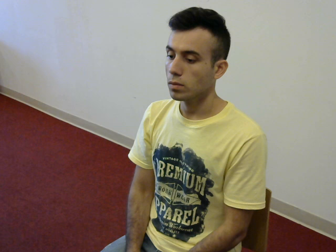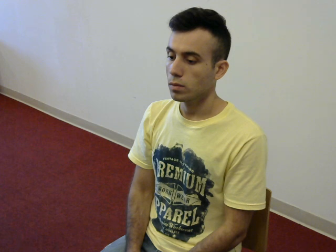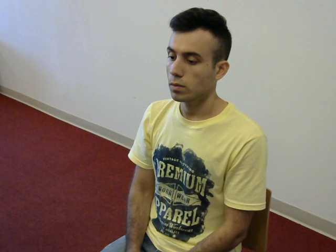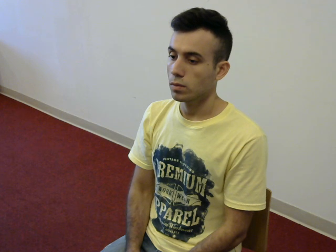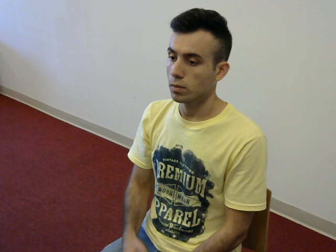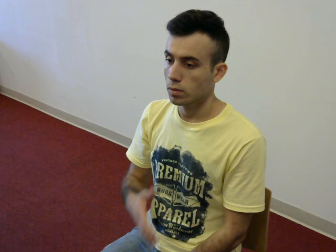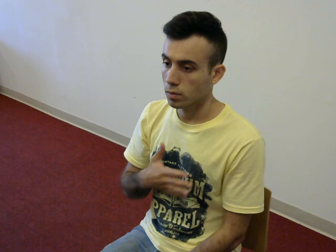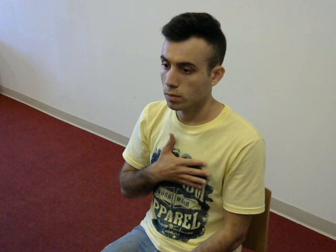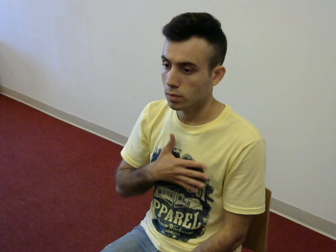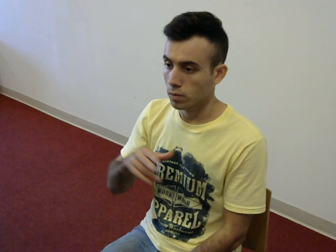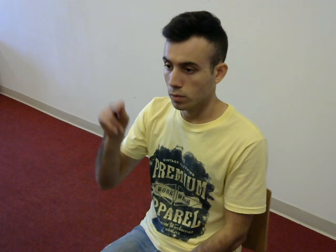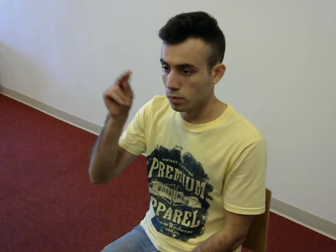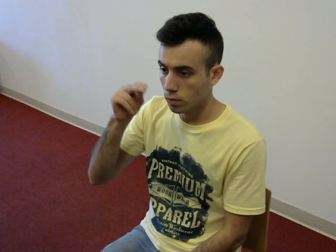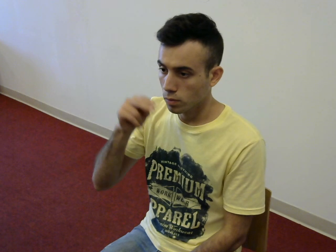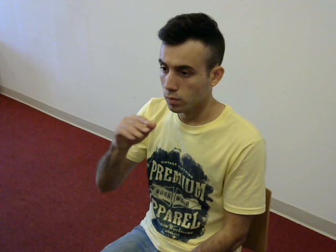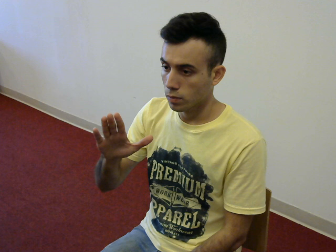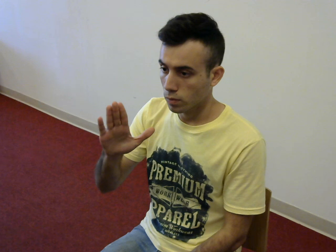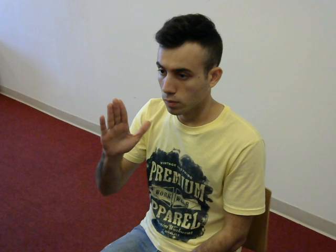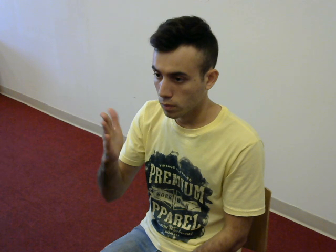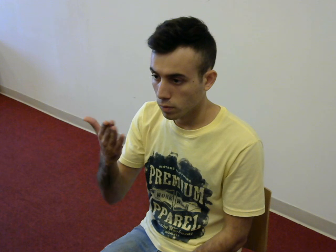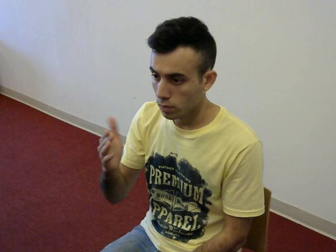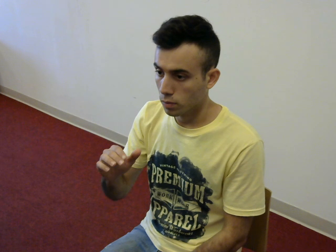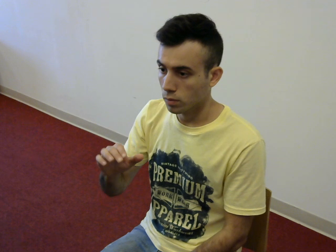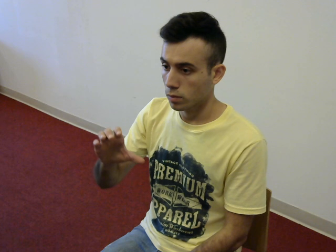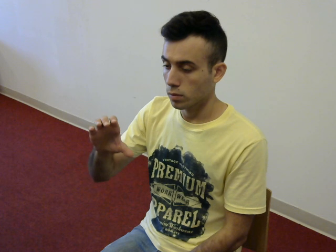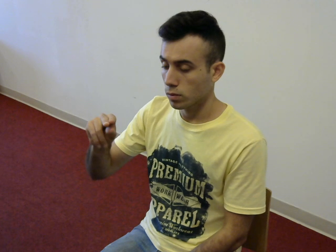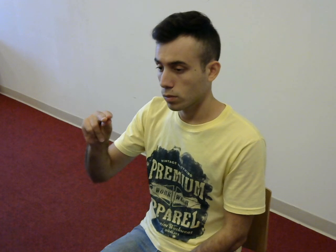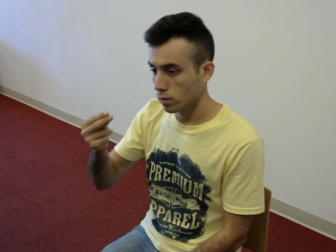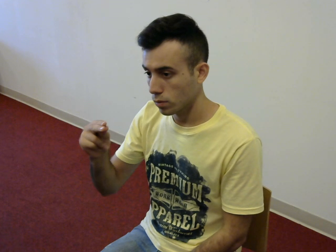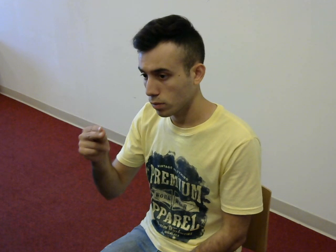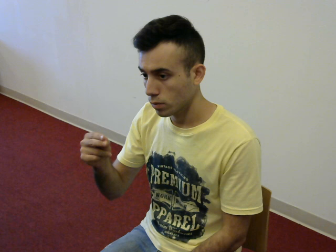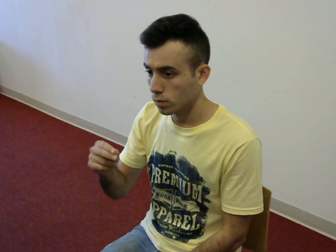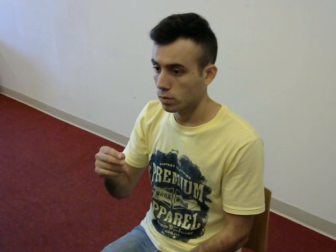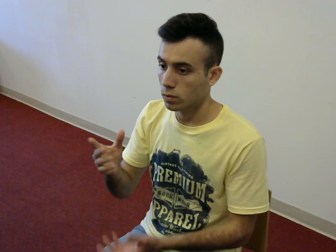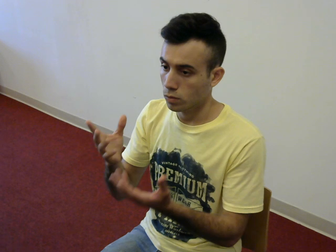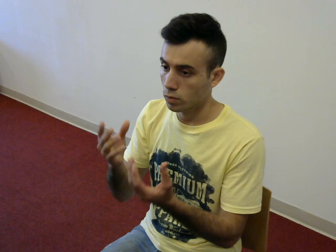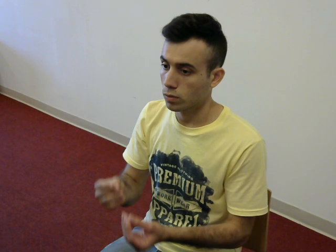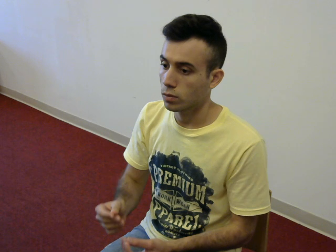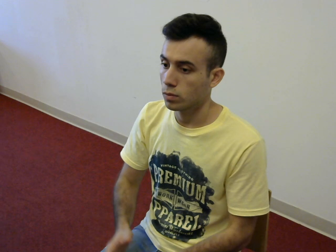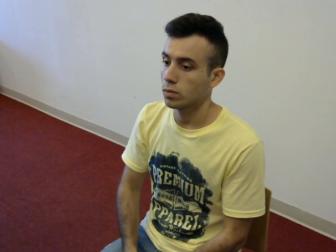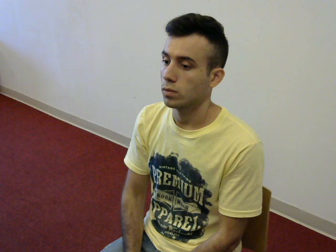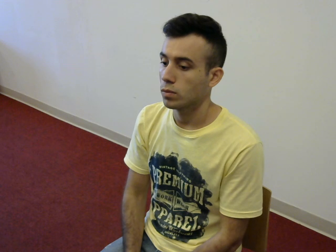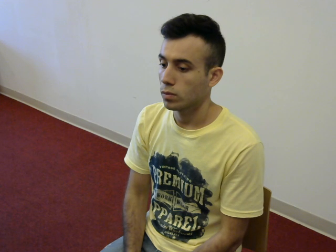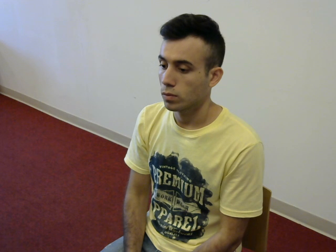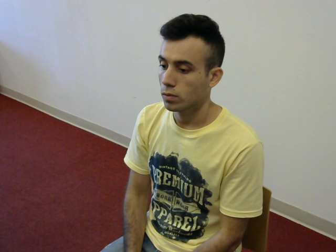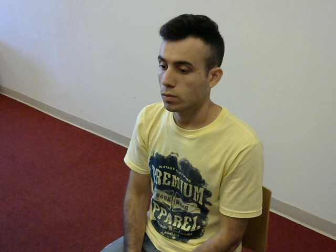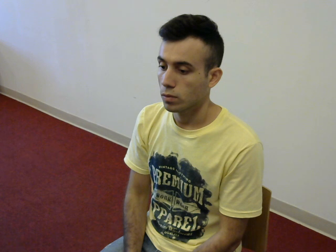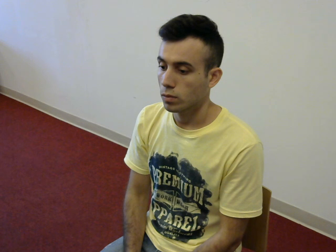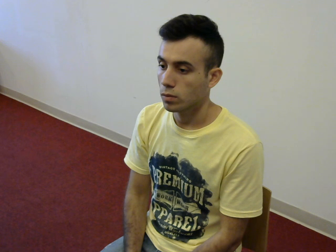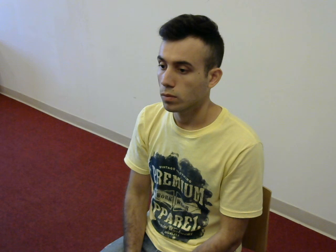Mənim dərslərim 2-ci və 4-cü günlərdir